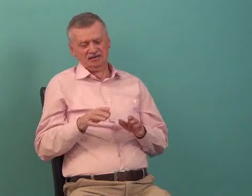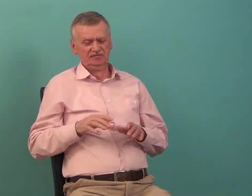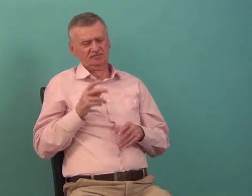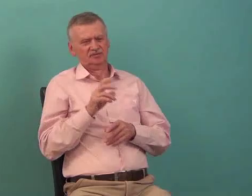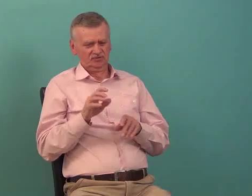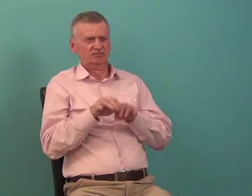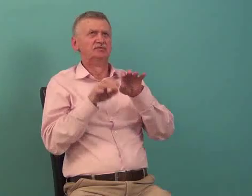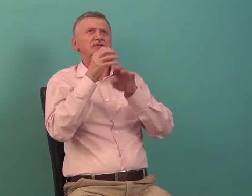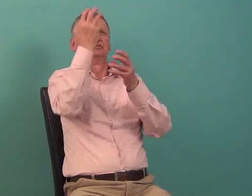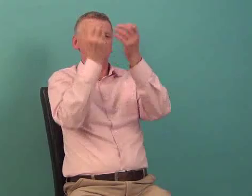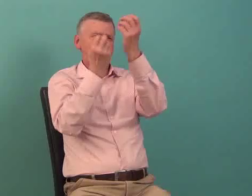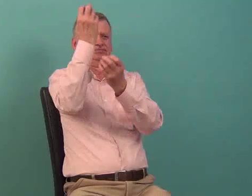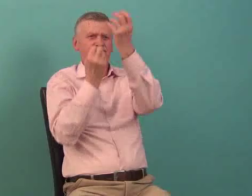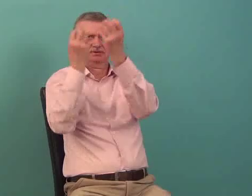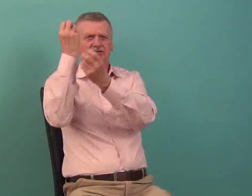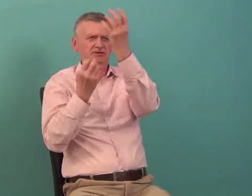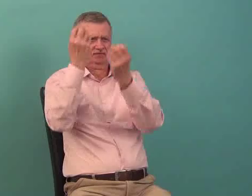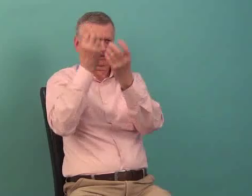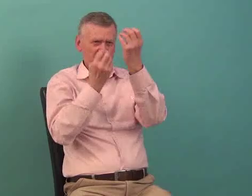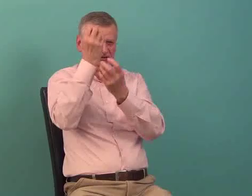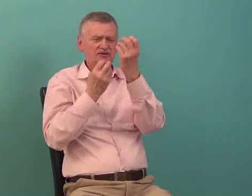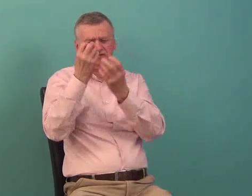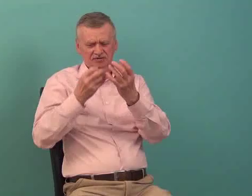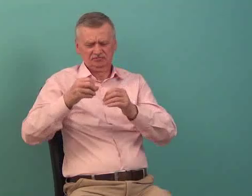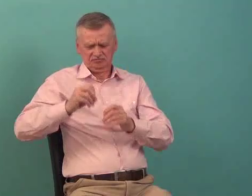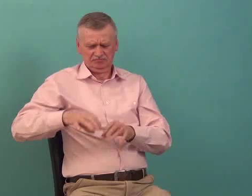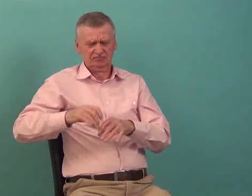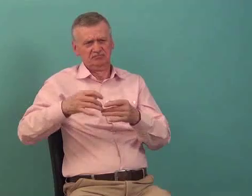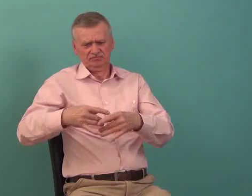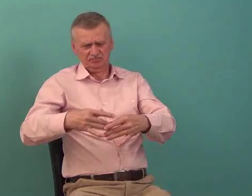Ktoś wchodzi po drabinie i zrywa gruszki do kosza.